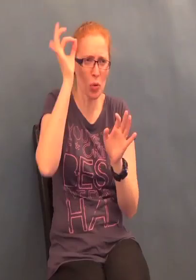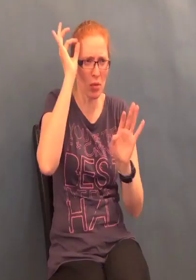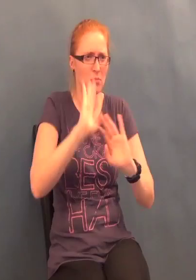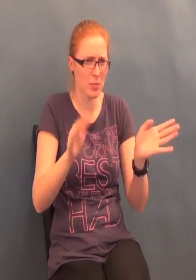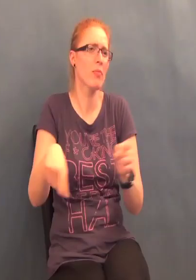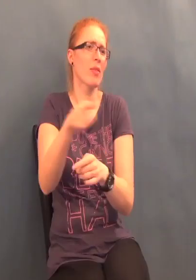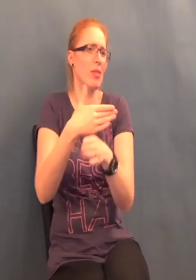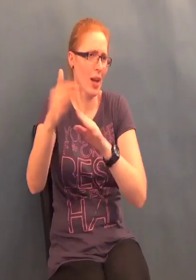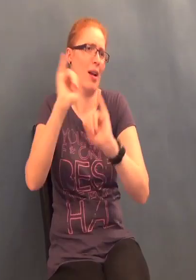A oni dalej rozmawiają.